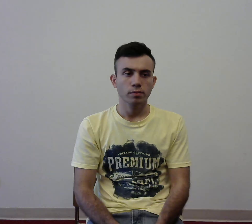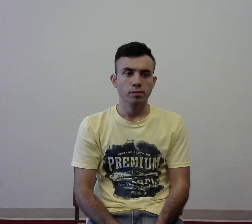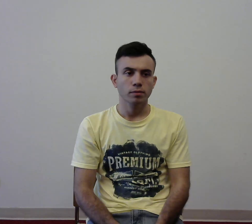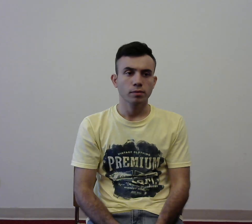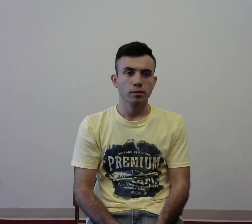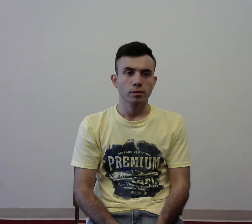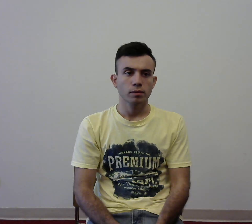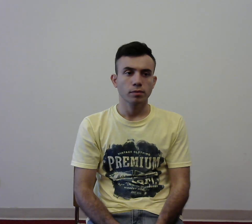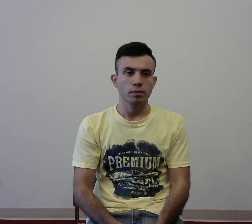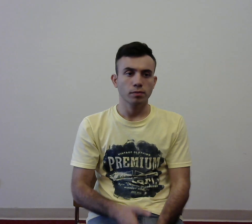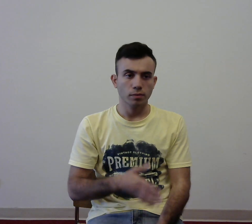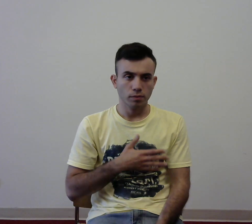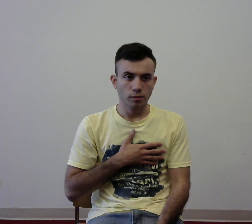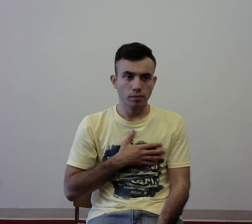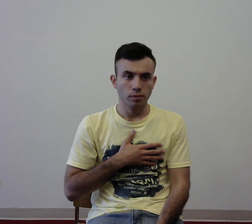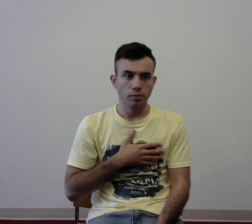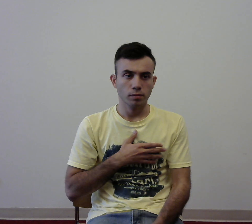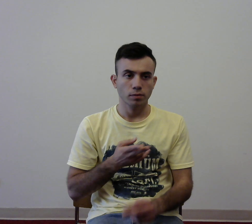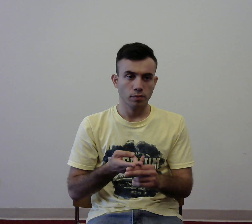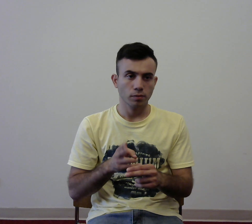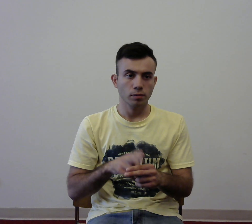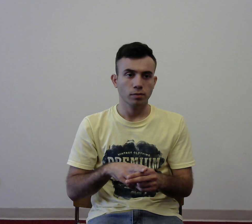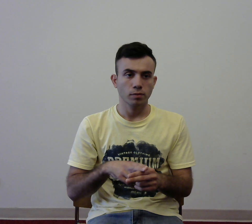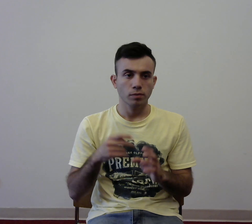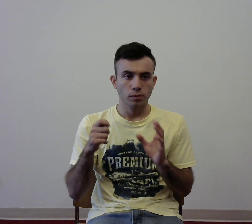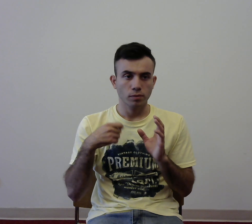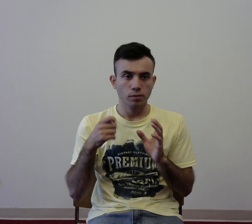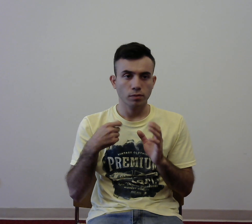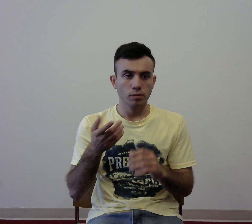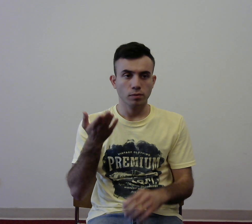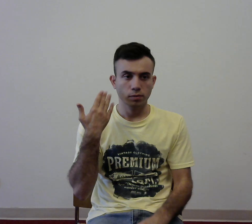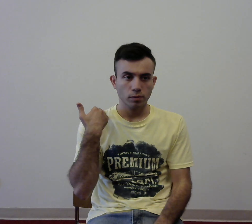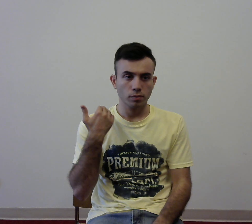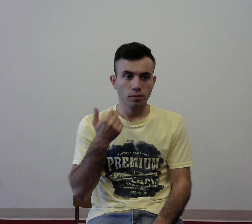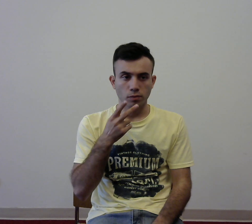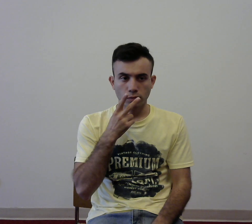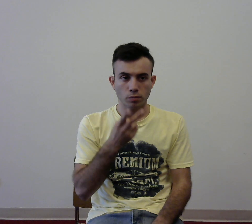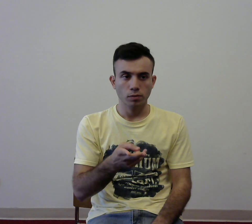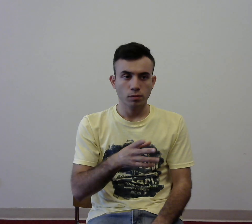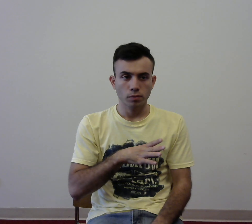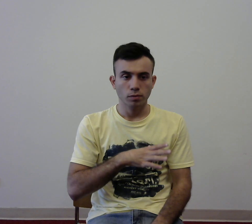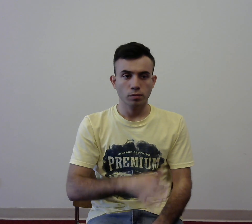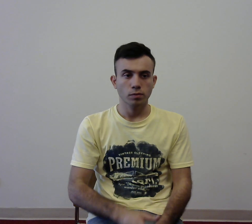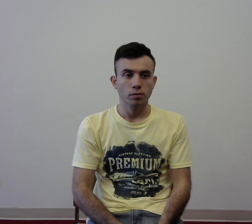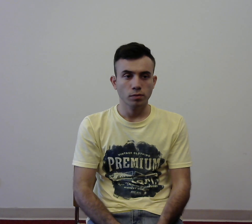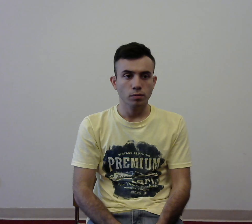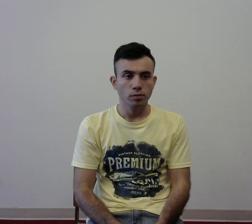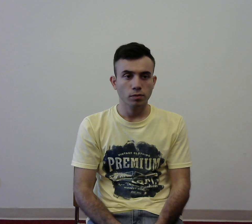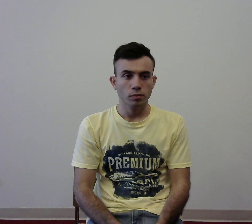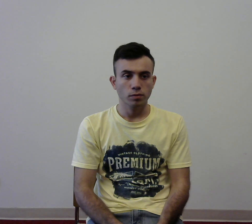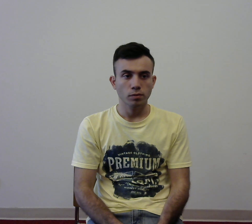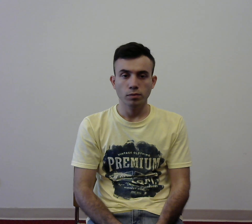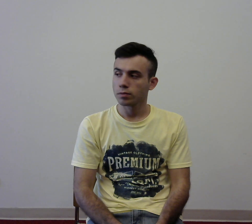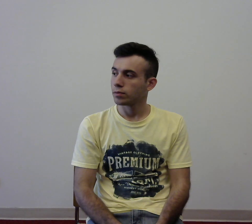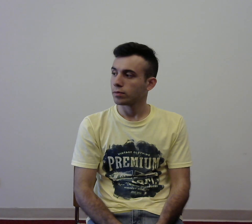Mən bu videonu daha əvvəl görmüşəm